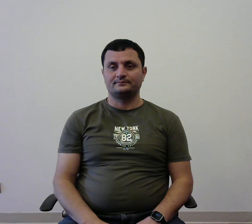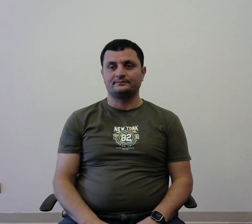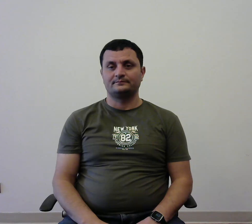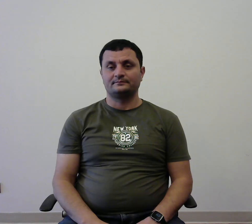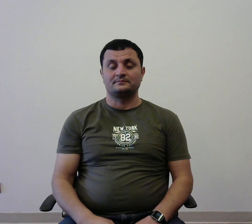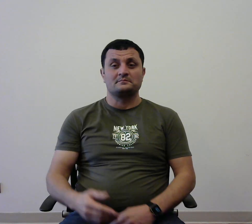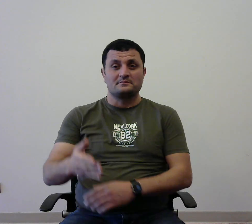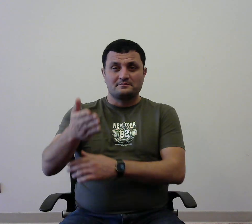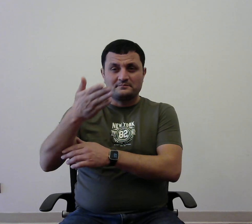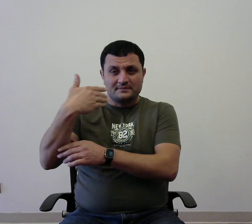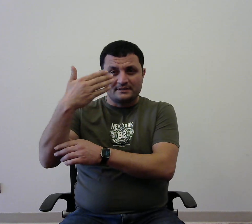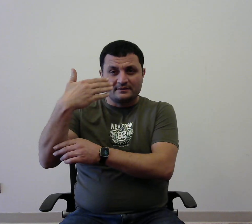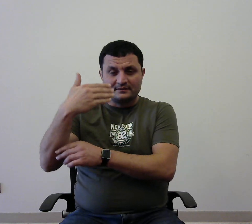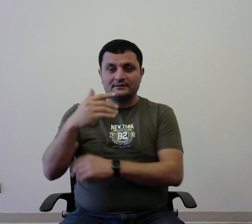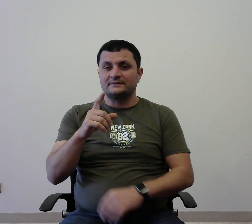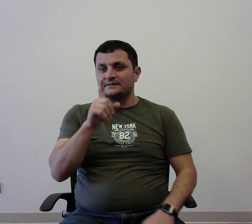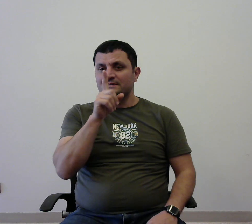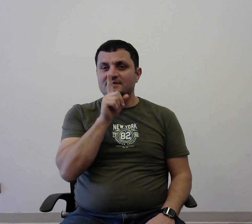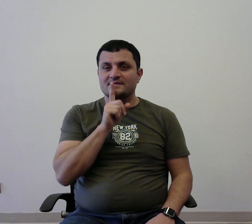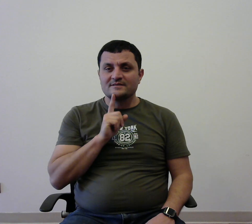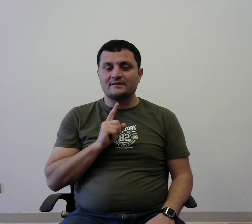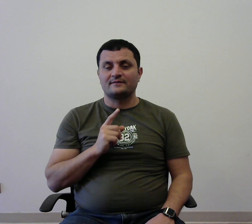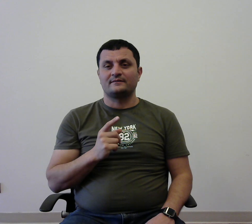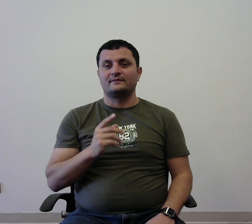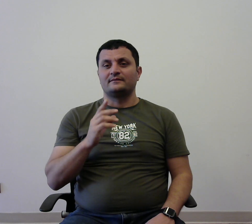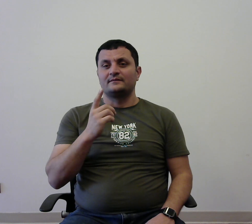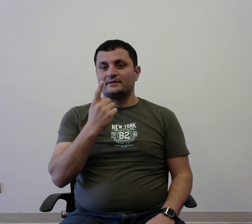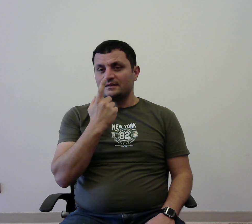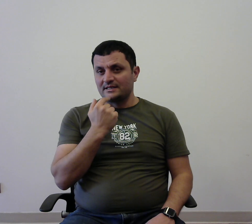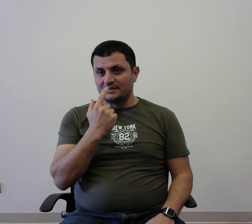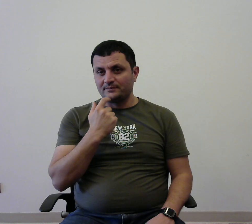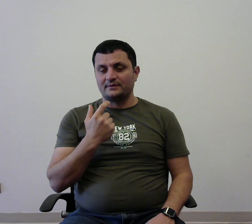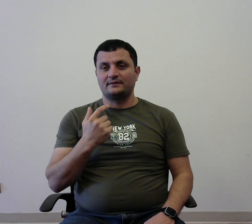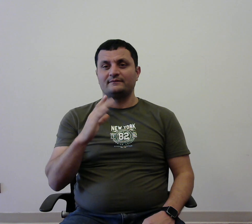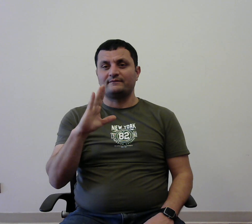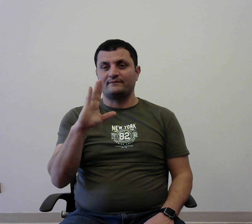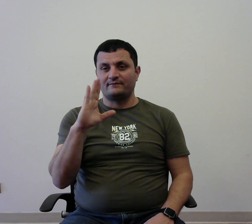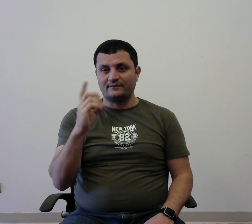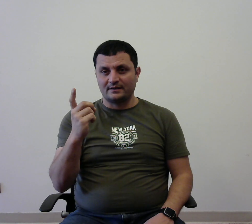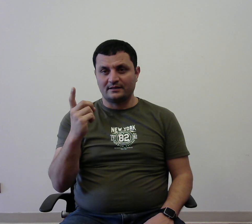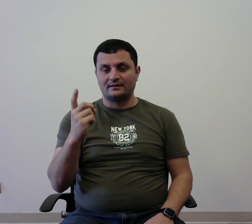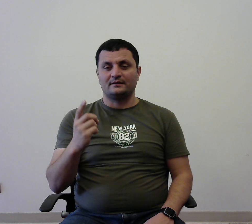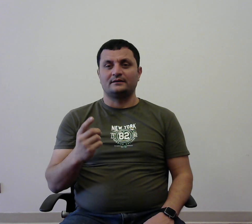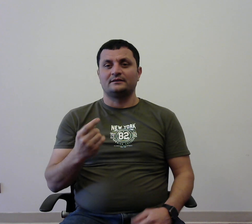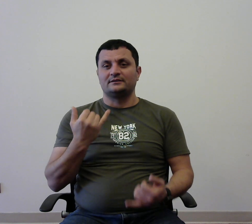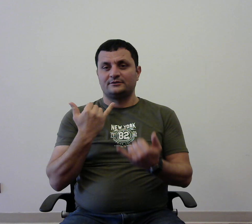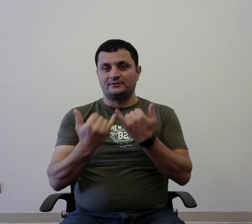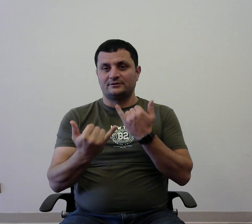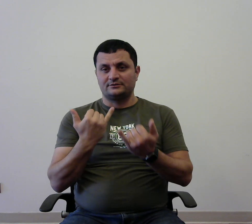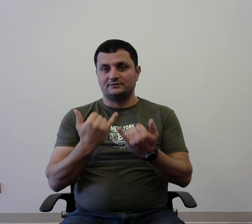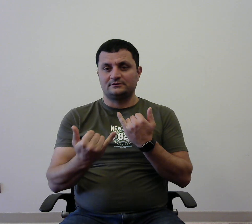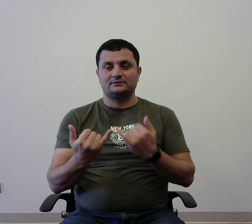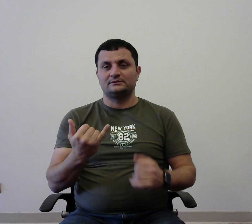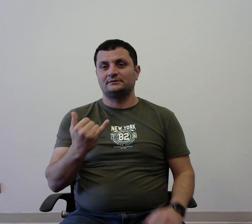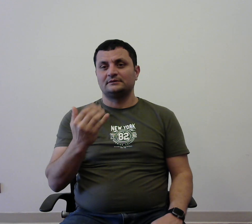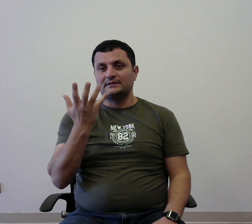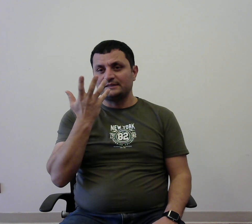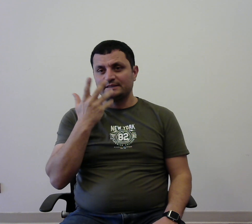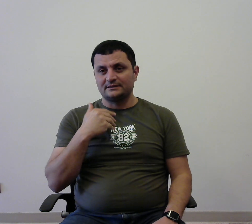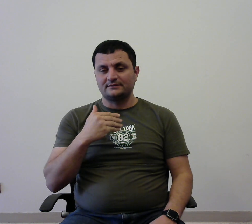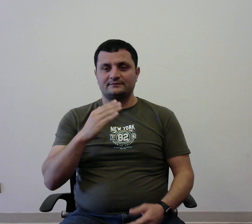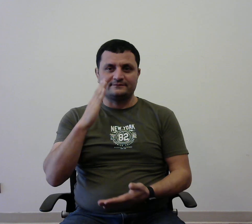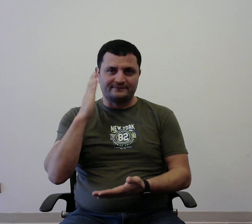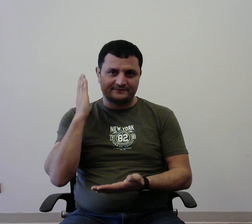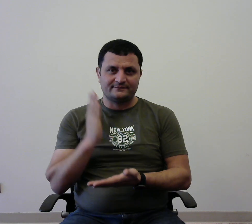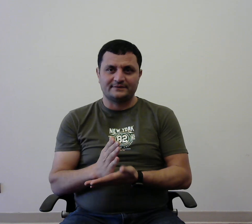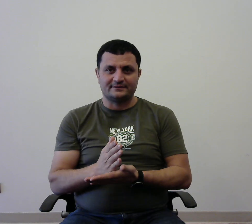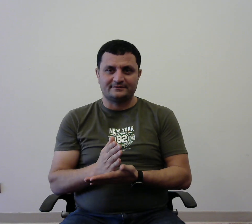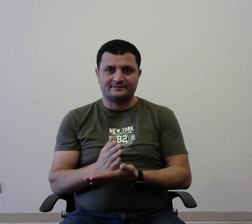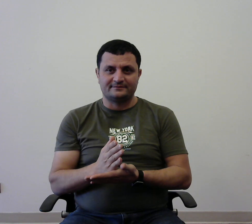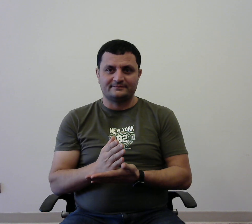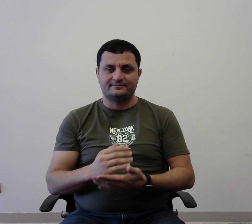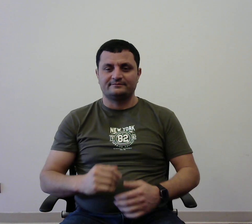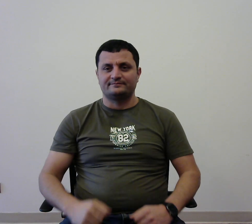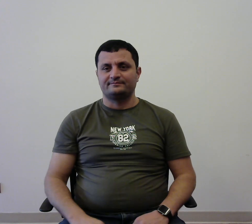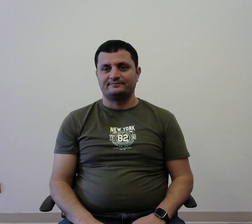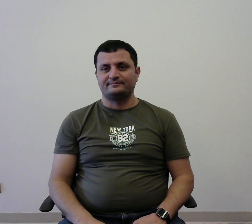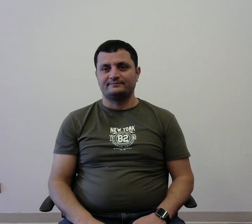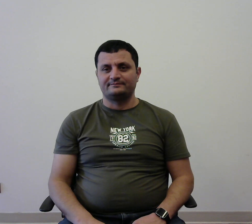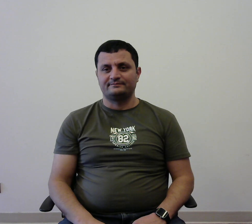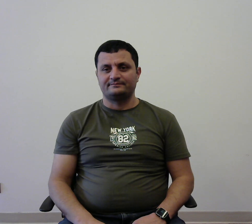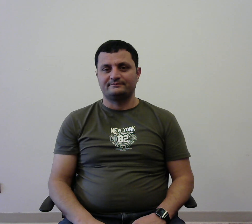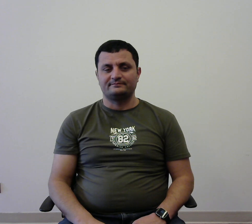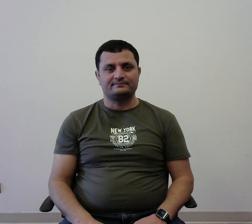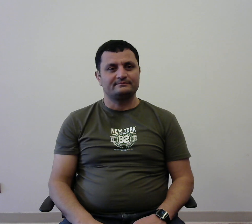Bayrağımızda mavi, qırmızı və yaşıl rənglər var